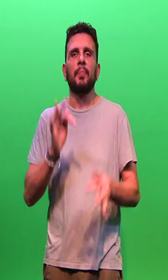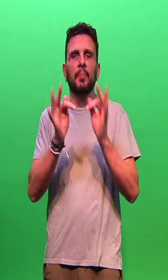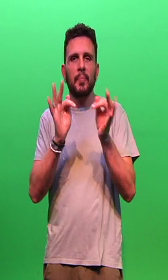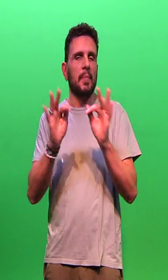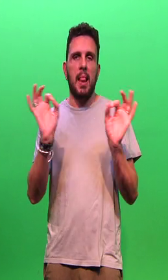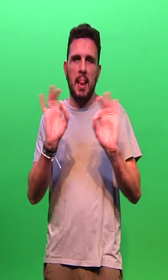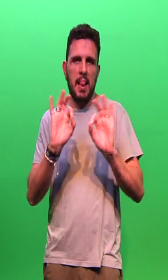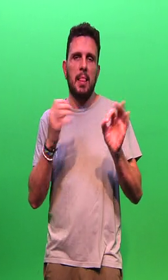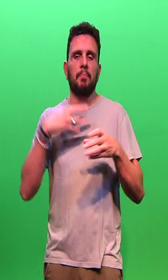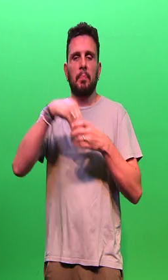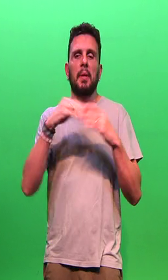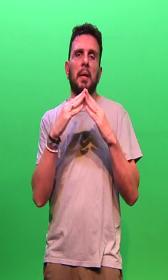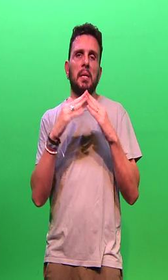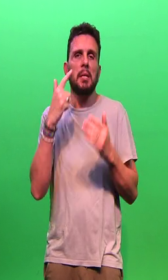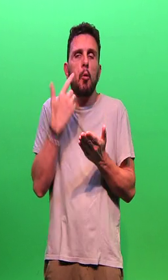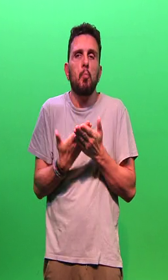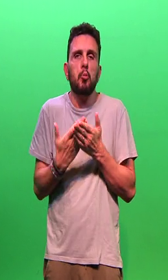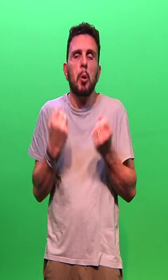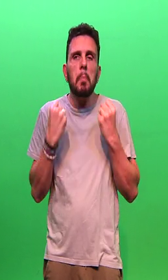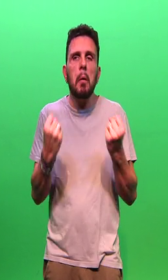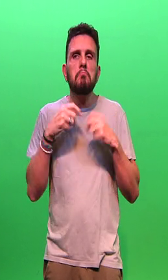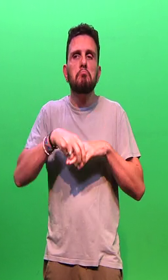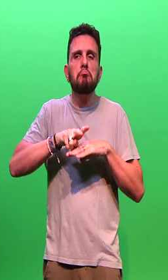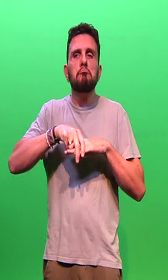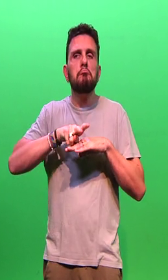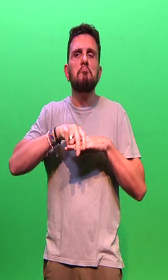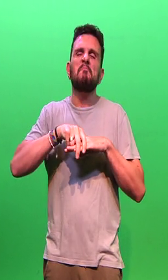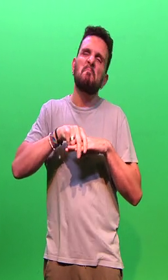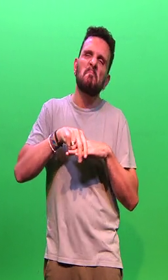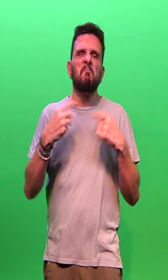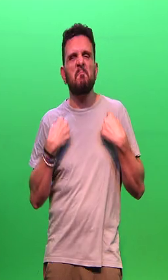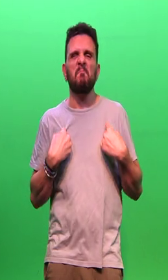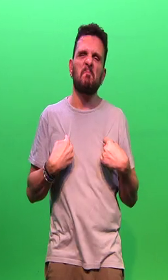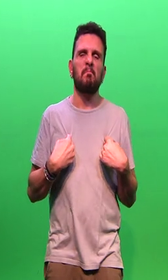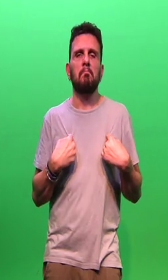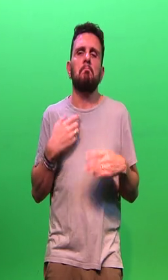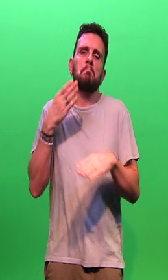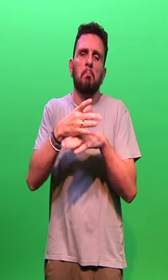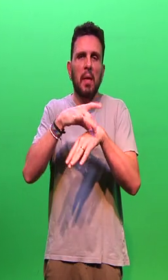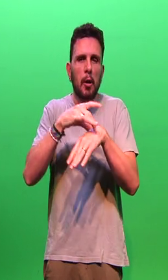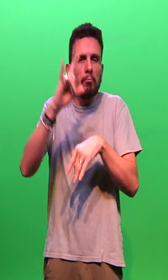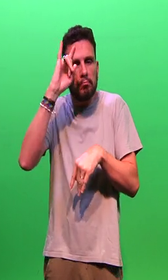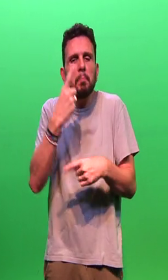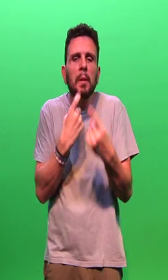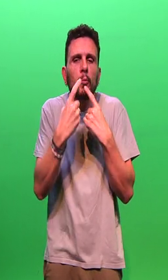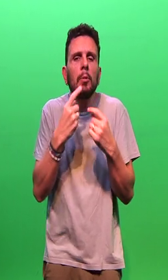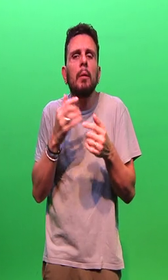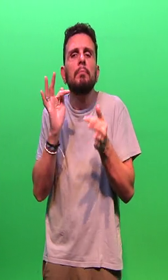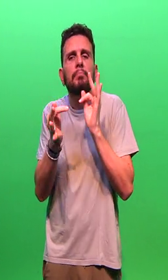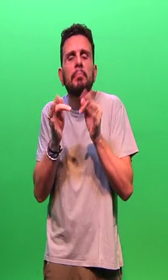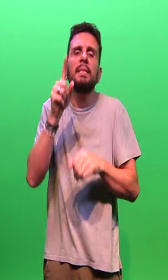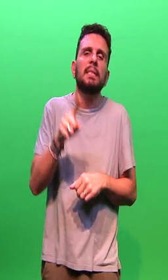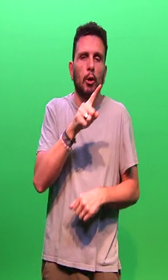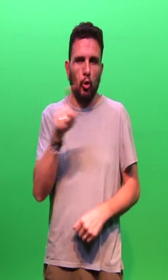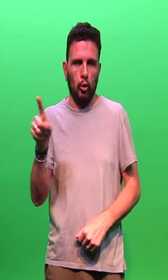No vaig a fisioteràpia, provo de fer exercicis de gimnàs dins de casa, moc les cames, però no sento que vagi massa bé, per això he vingut al metge, per preguntar si he de fer fisioteràpia o no cal?